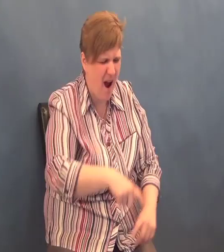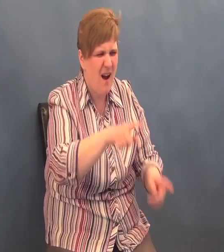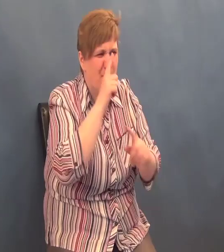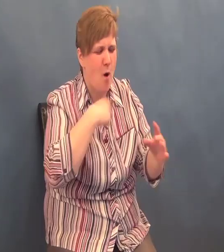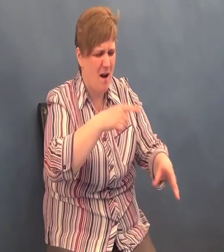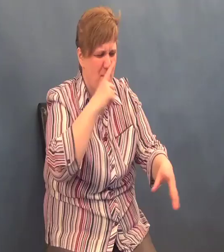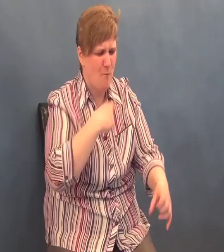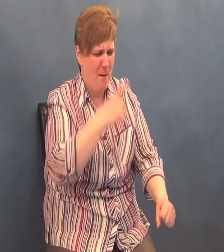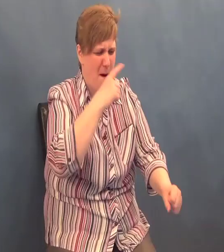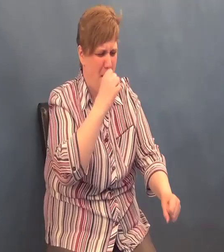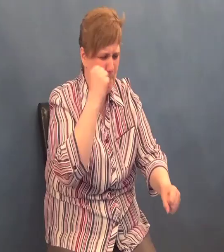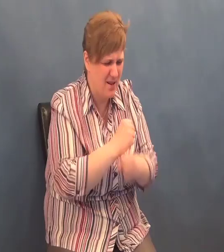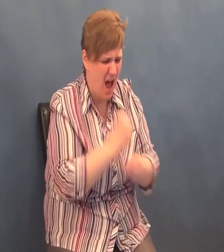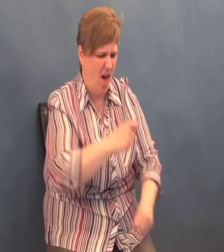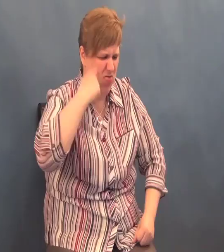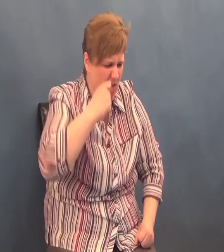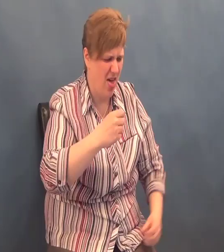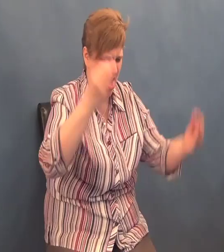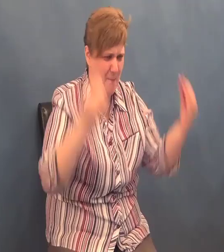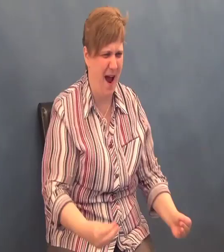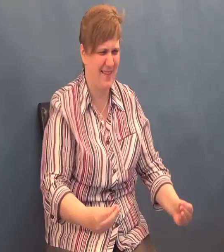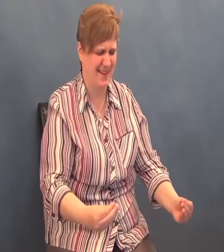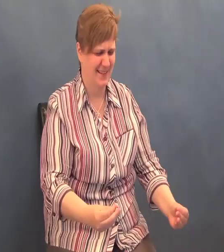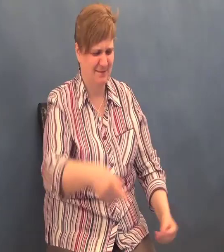Zobacz, zobacz, praca, dentysta, imieniny.